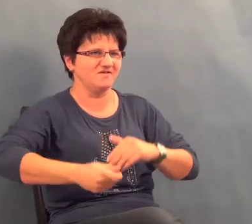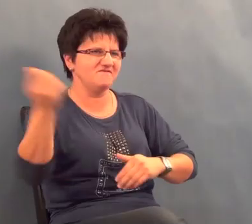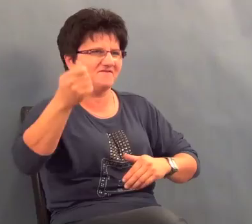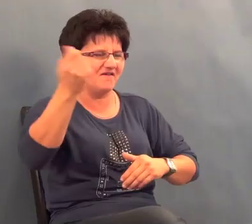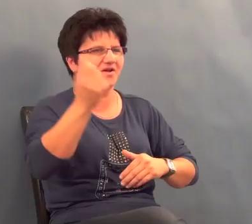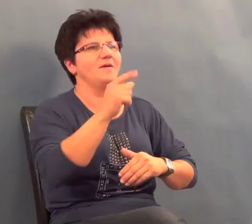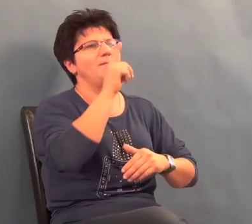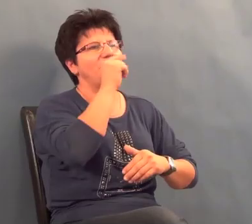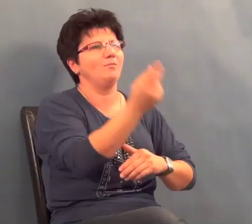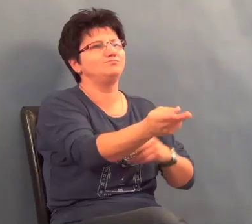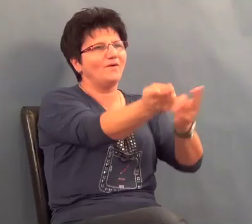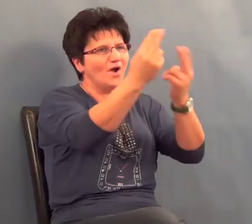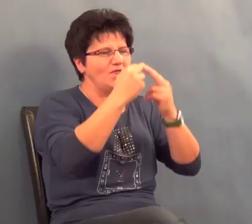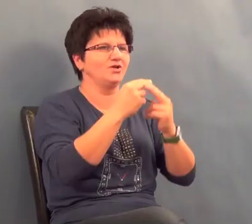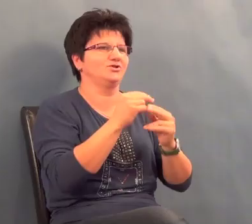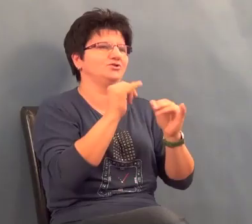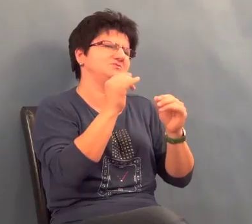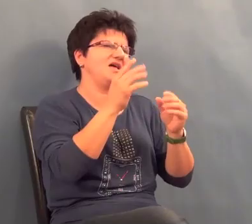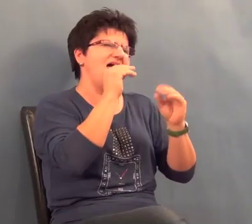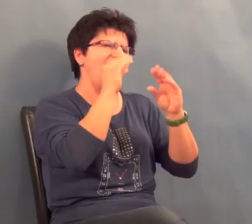Ptaszek wraca i coś tam mówi.